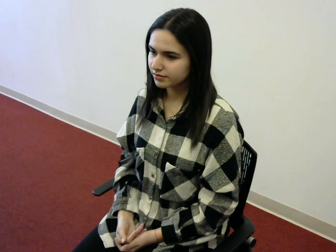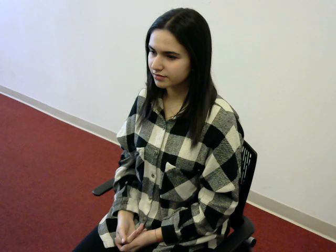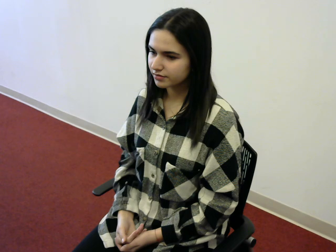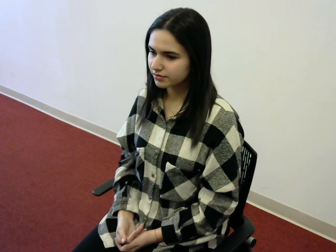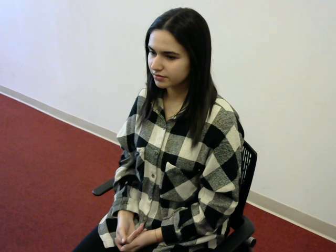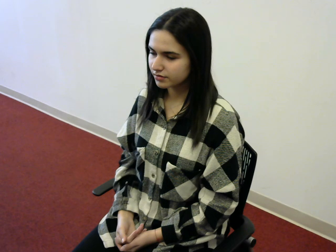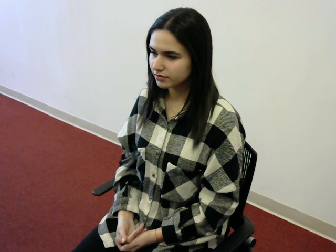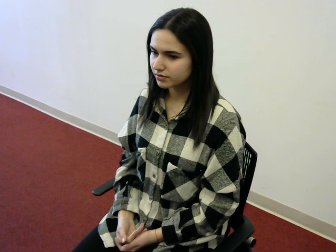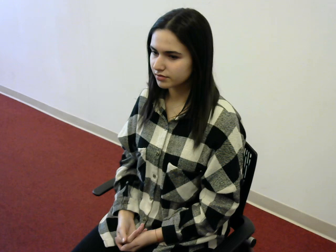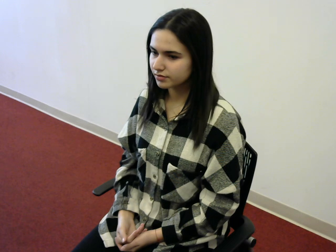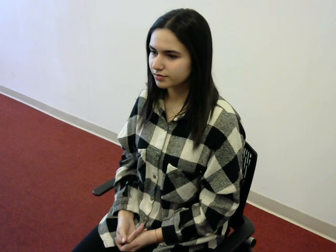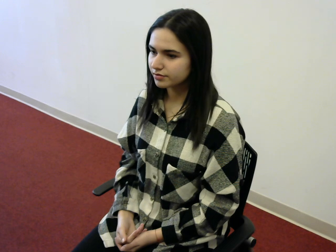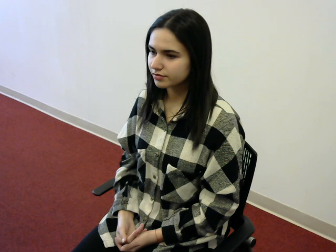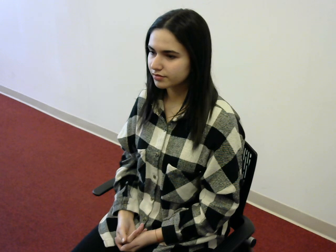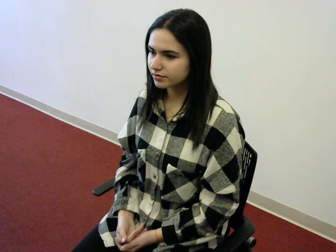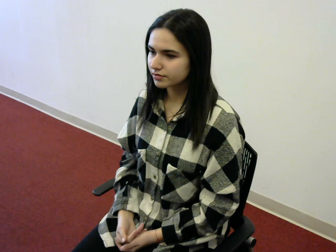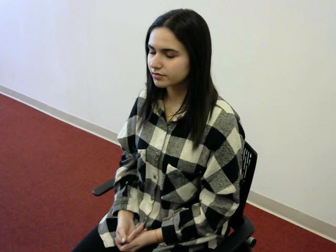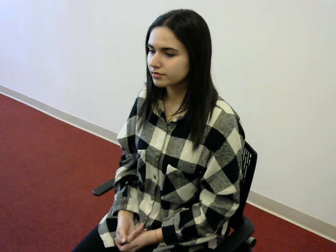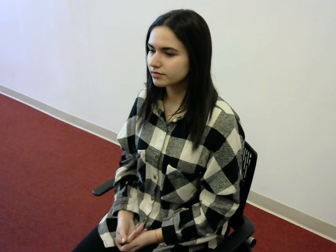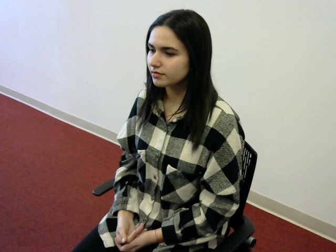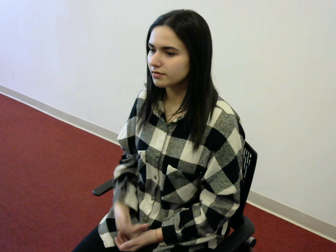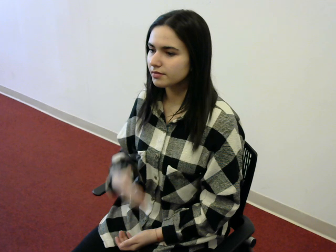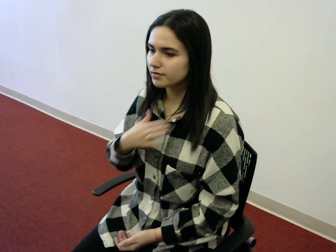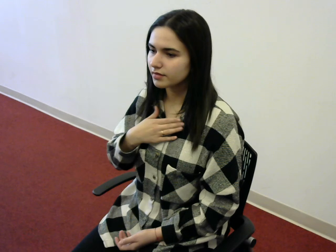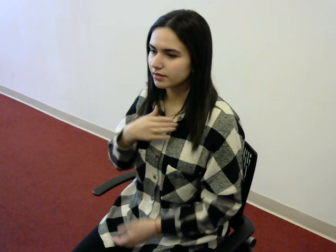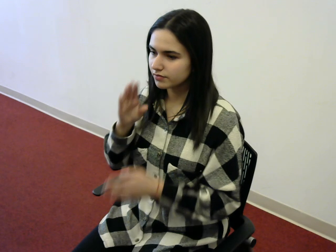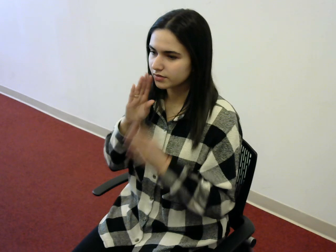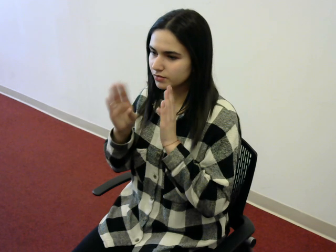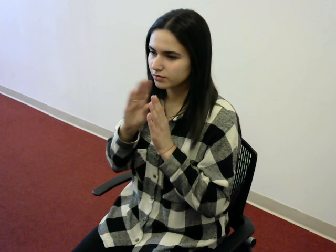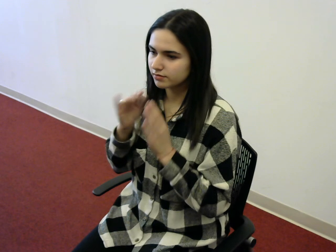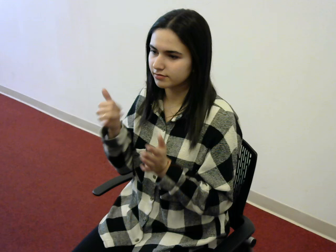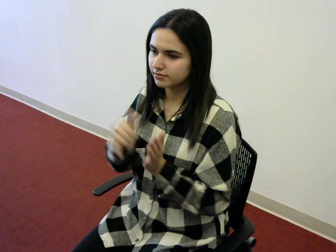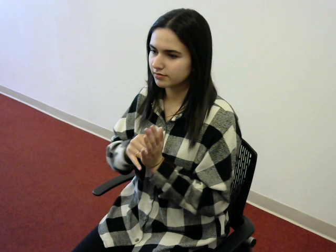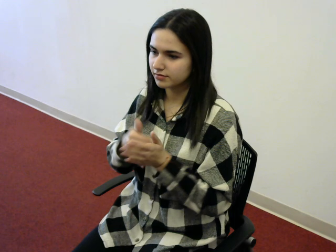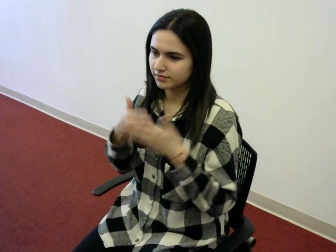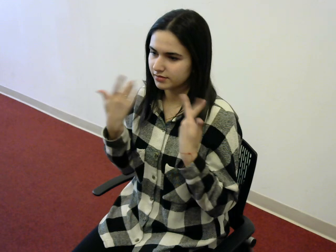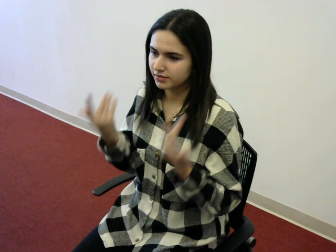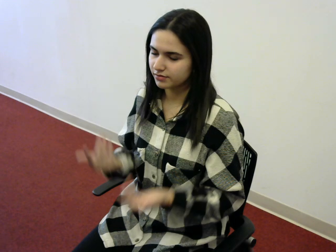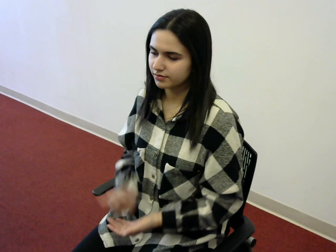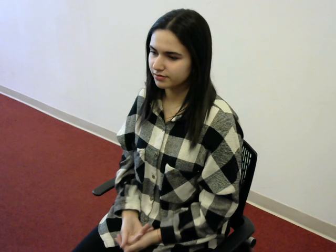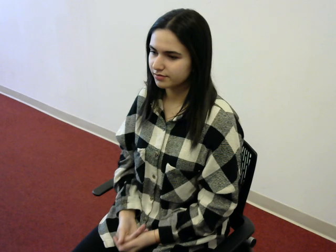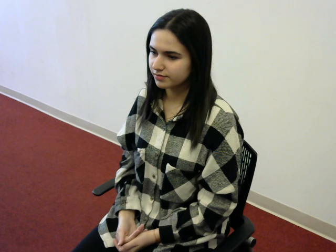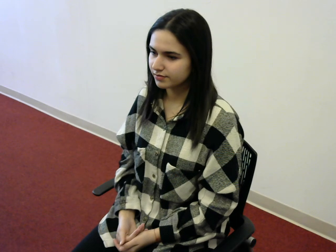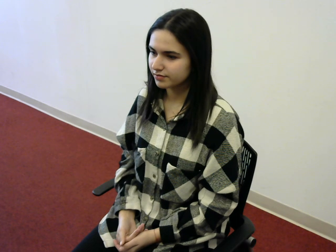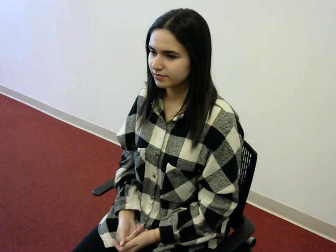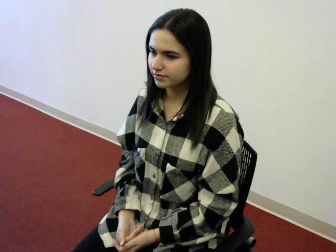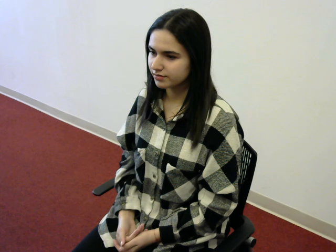Mənim Facebook hesabım yoxdur